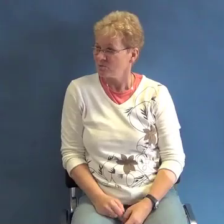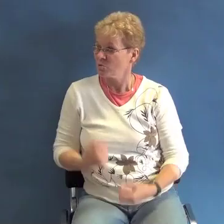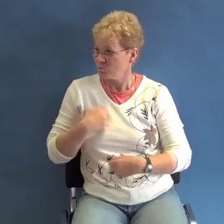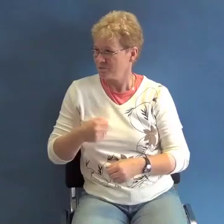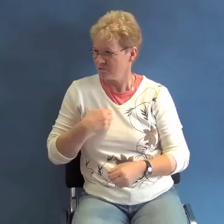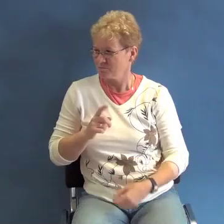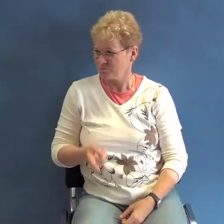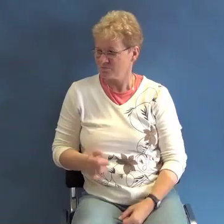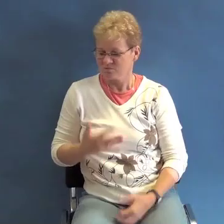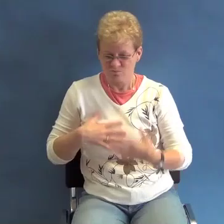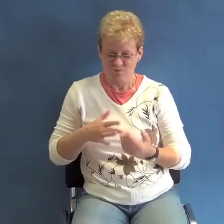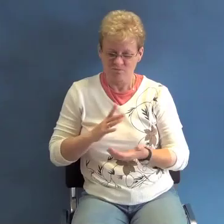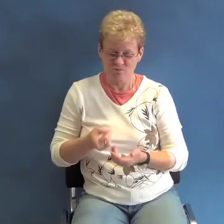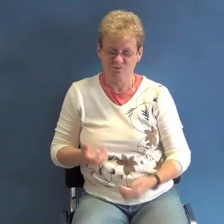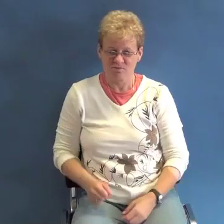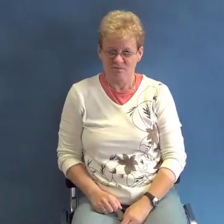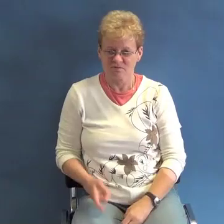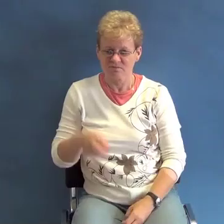Trzeba się ubrać, trzeba być ubranym.